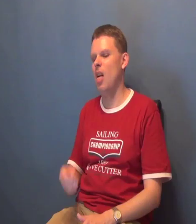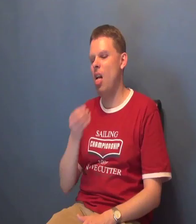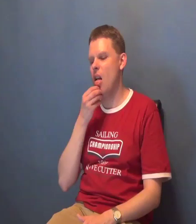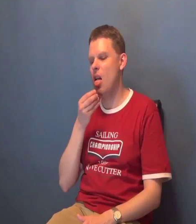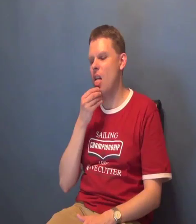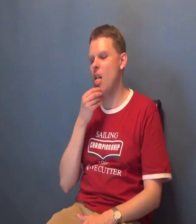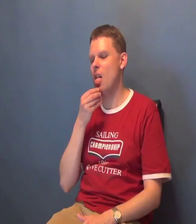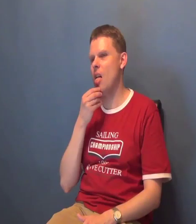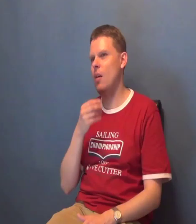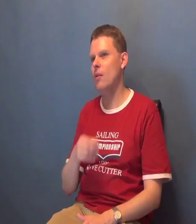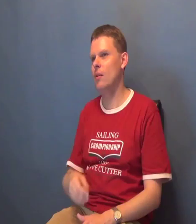Jedzenie.